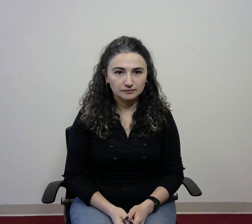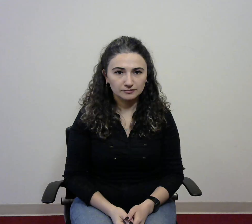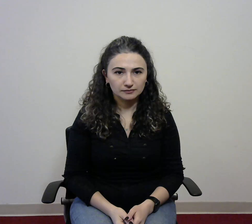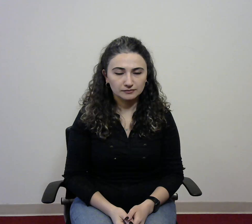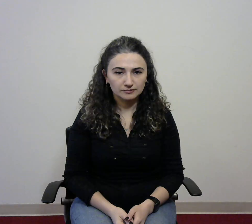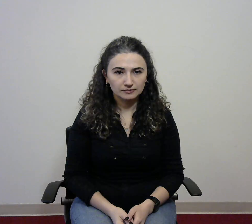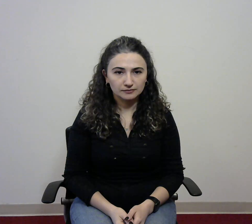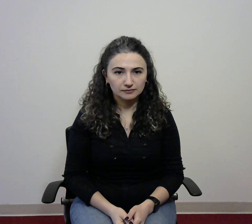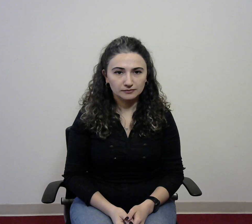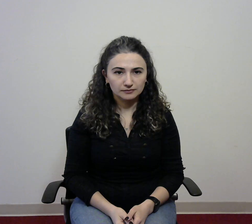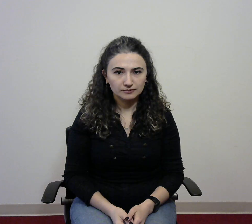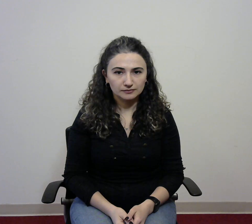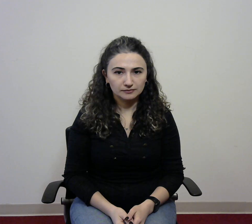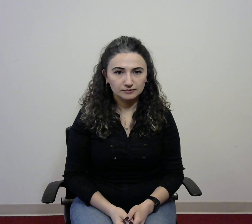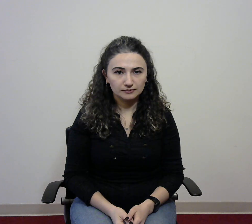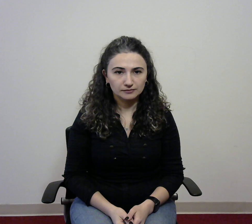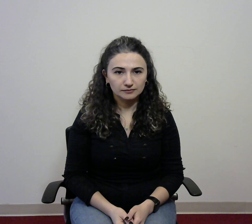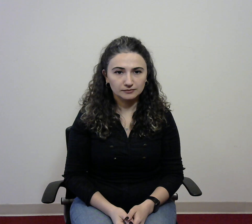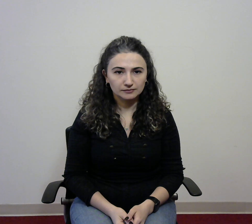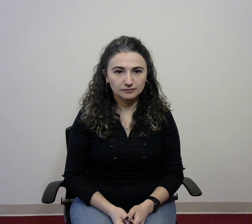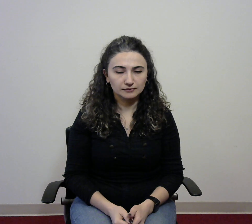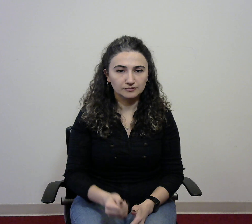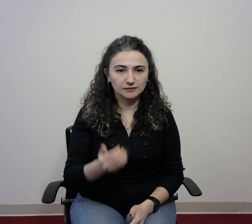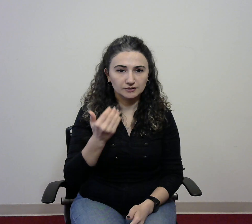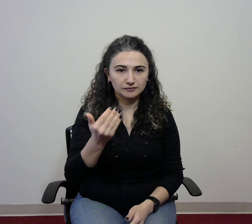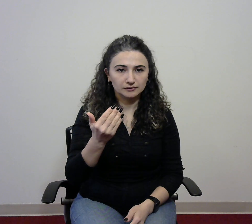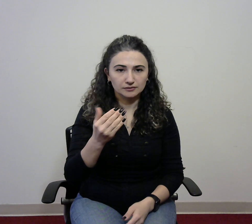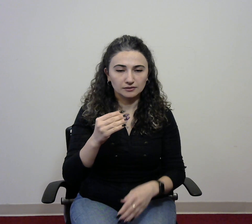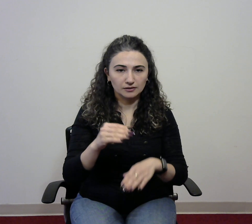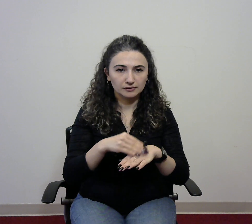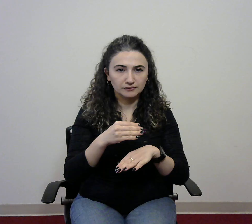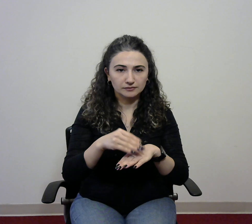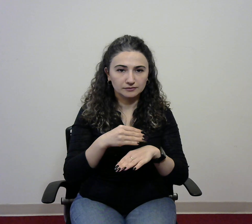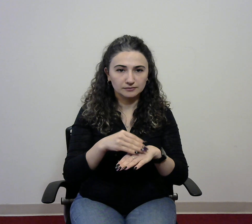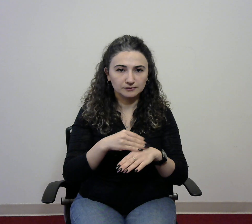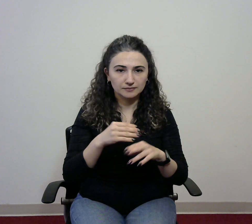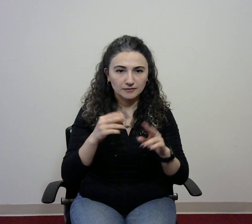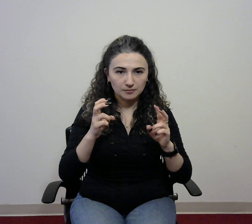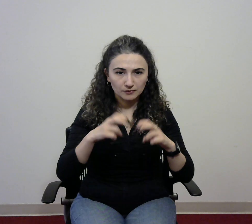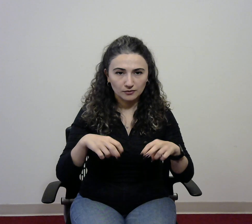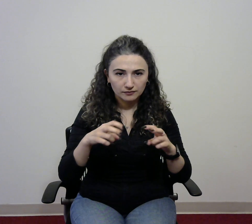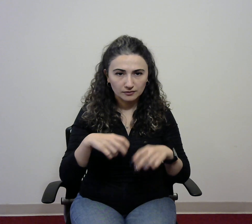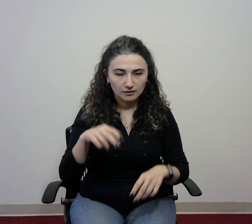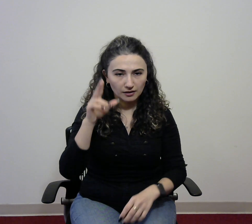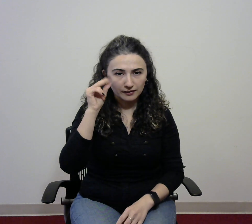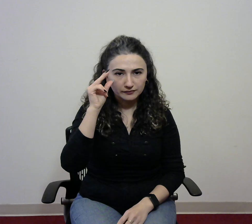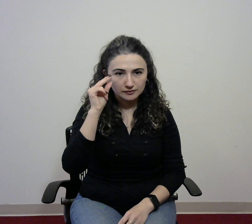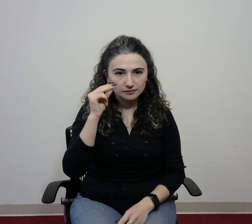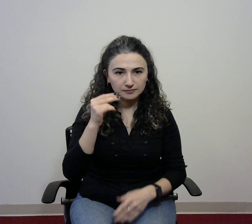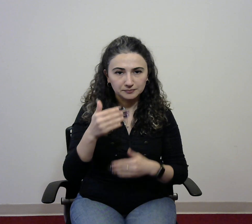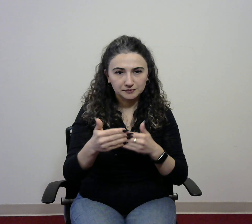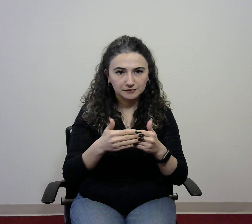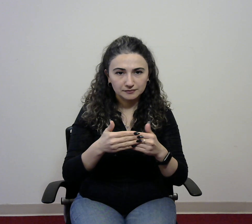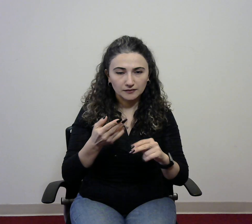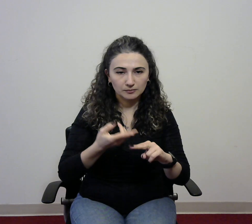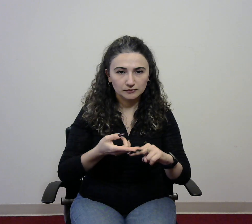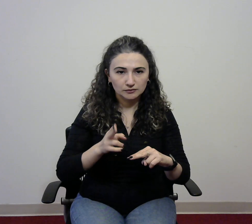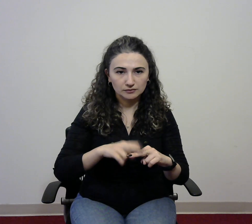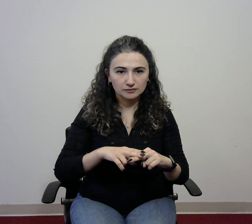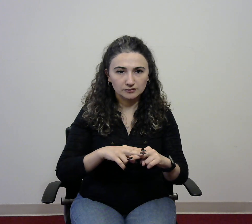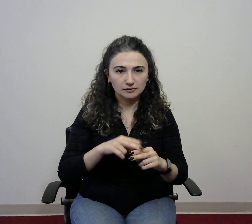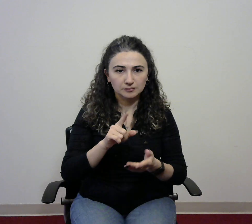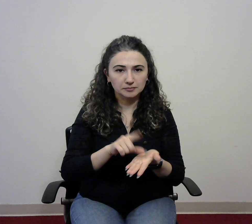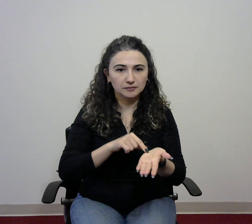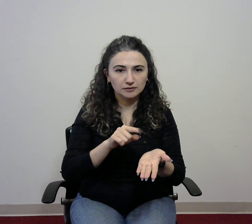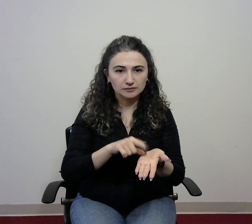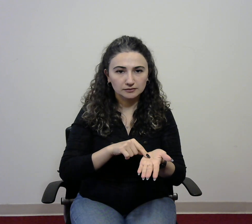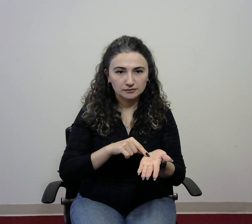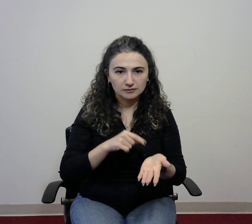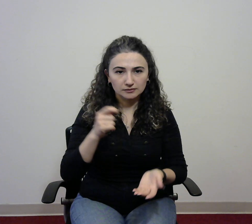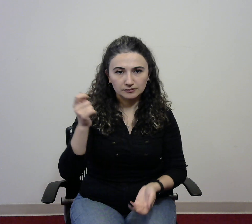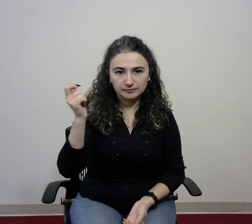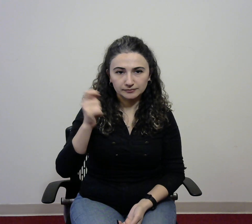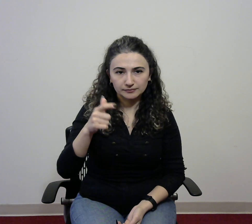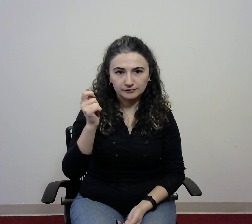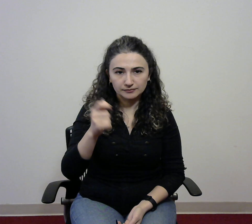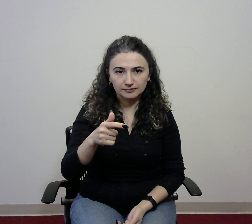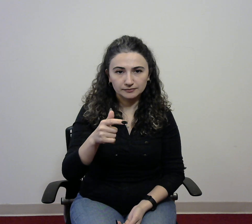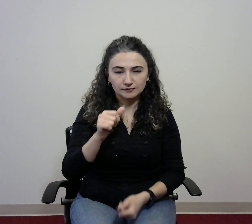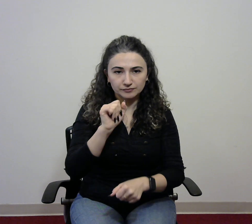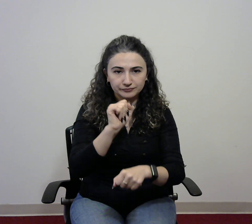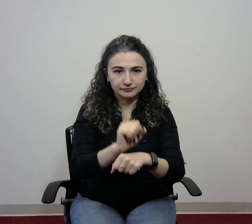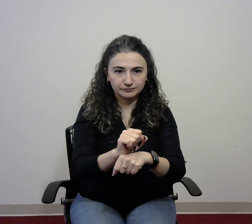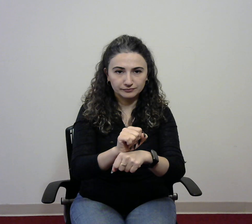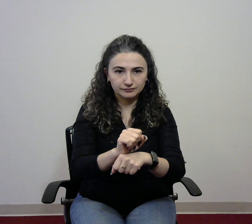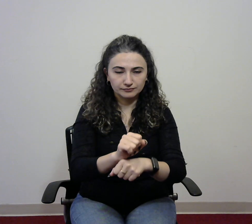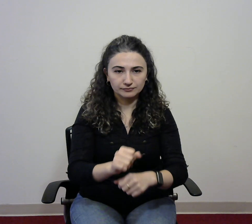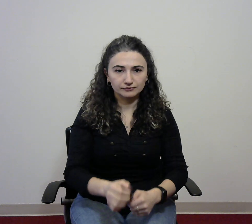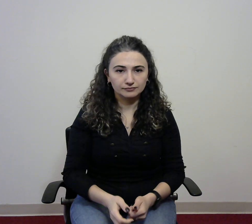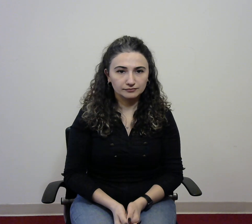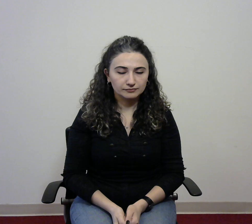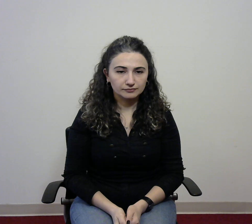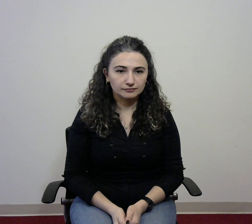Sizin həyat yoldaşınızın müayinə tarixi çatdığı üçün pensiya ödənişi dayanıb